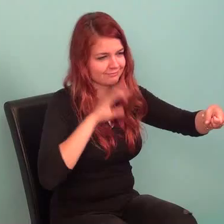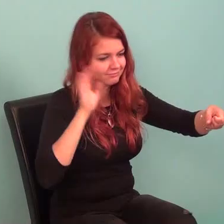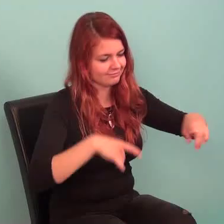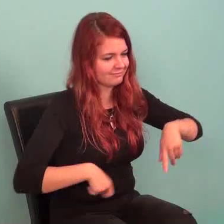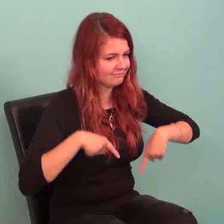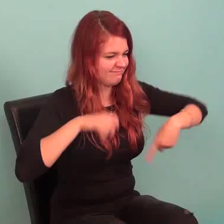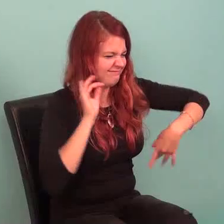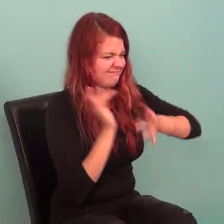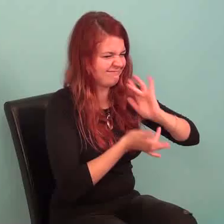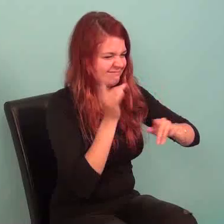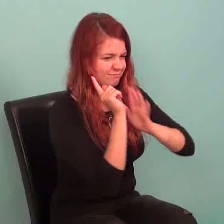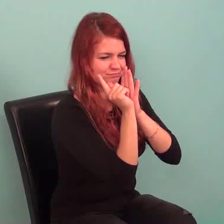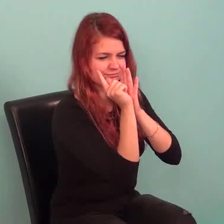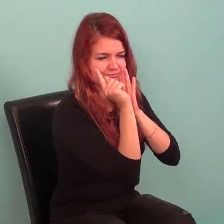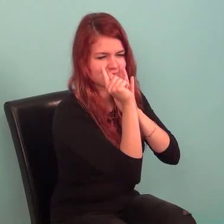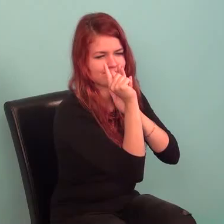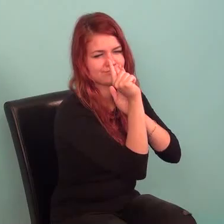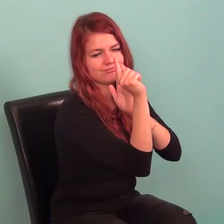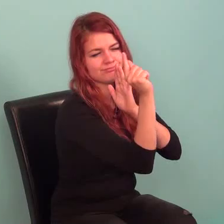Jedzie na rowerze i odjeżdża w siną dal.